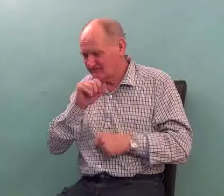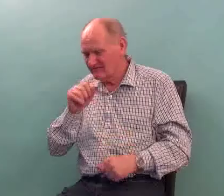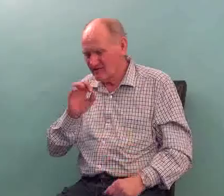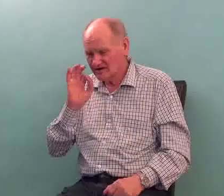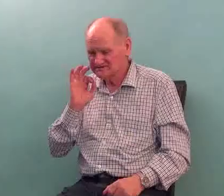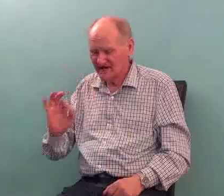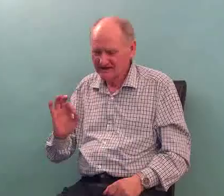Zero.